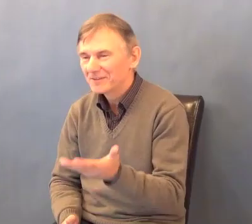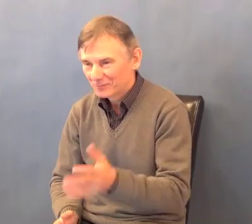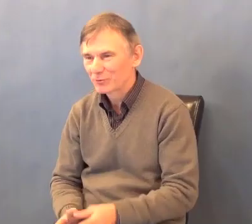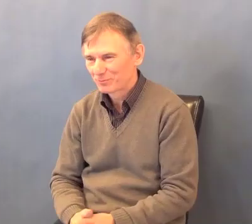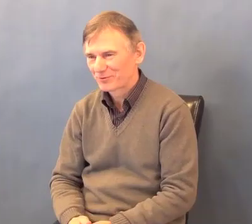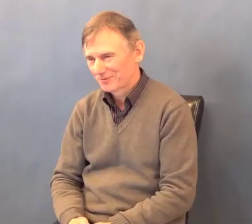Tak zrobimy.